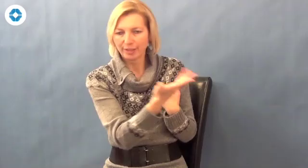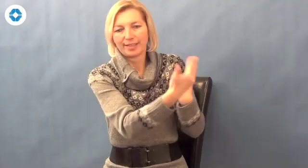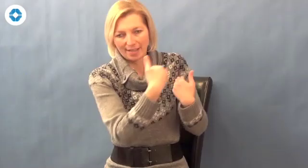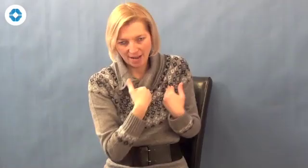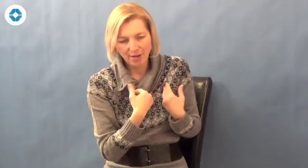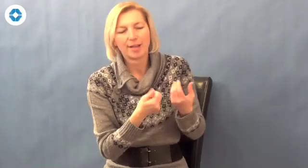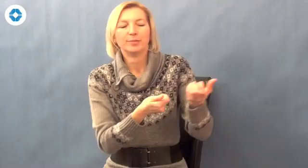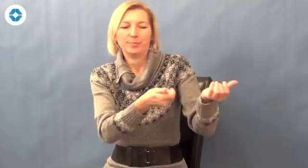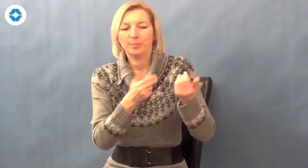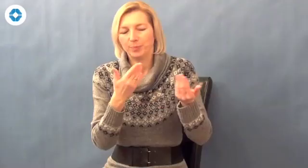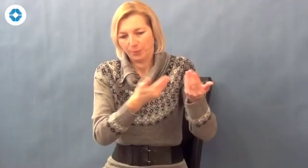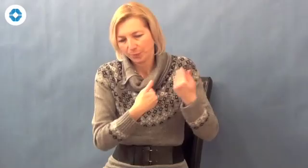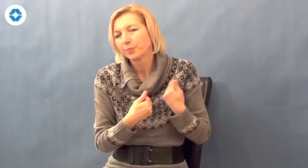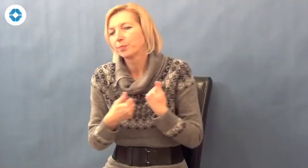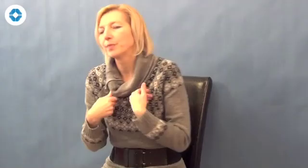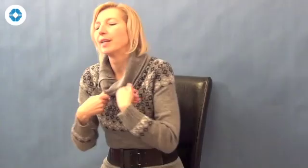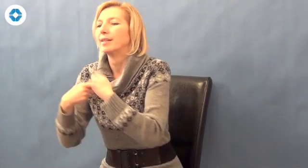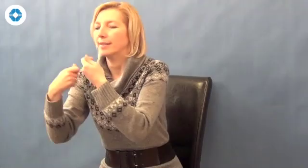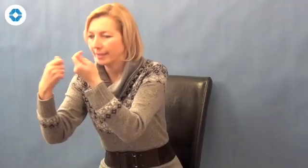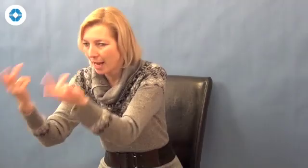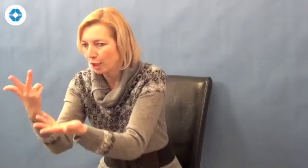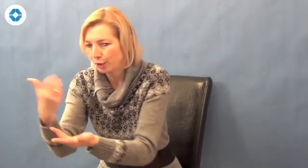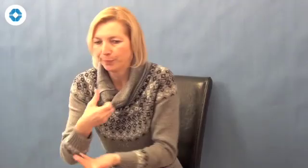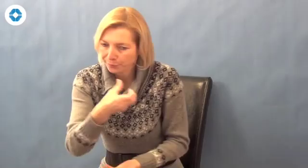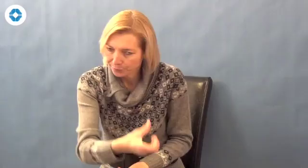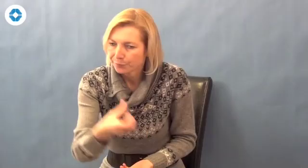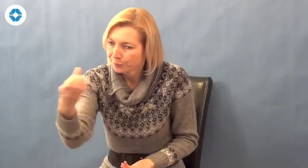Bierze je i idzie, daje te trzy gruszki pozostałym.